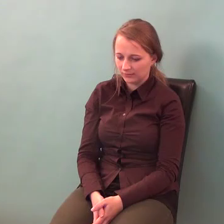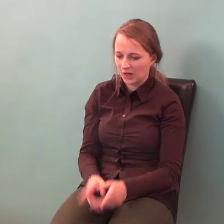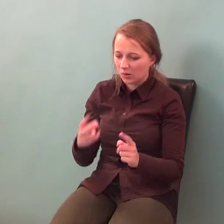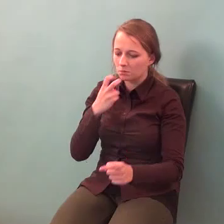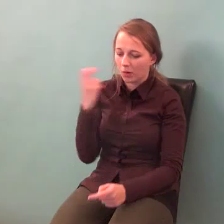Uwaga prąd.